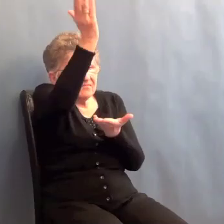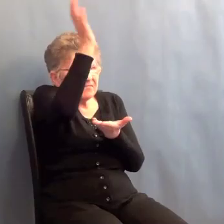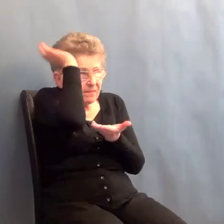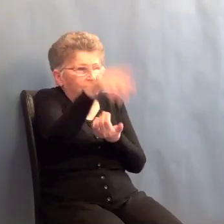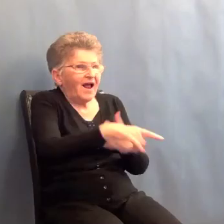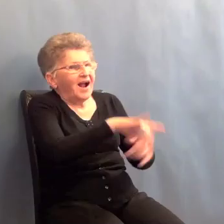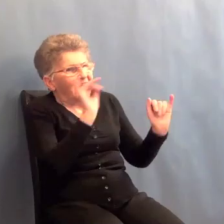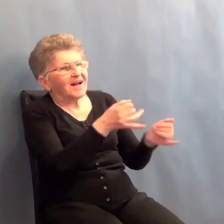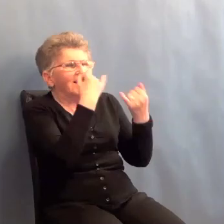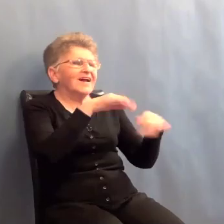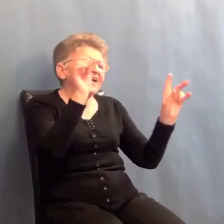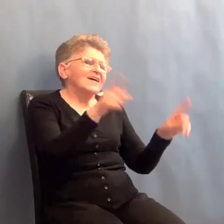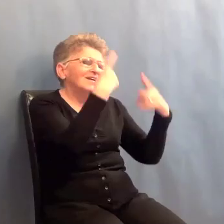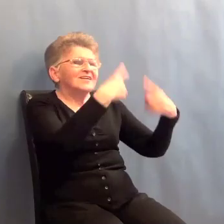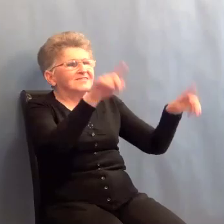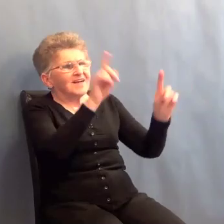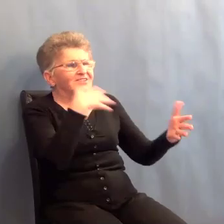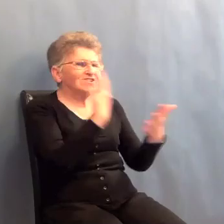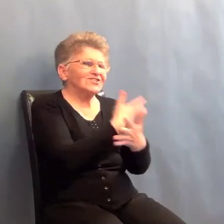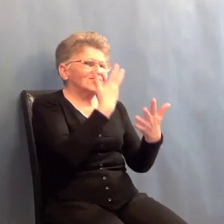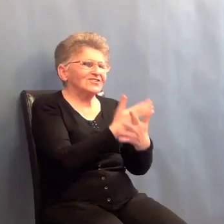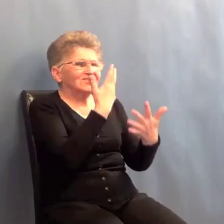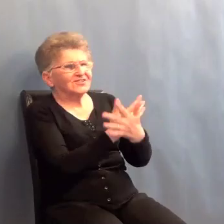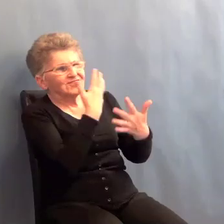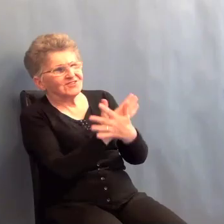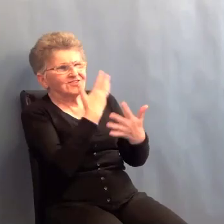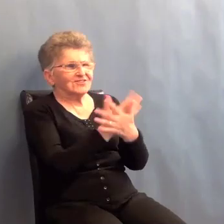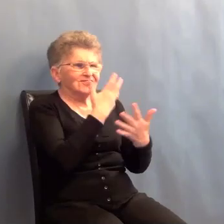Reszta dalej imprezuje i rozmawia.